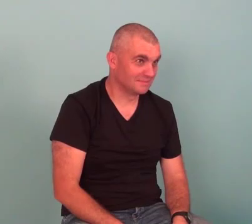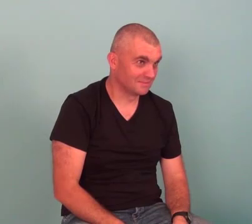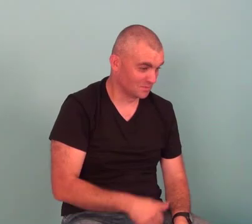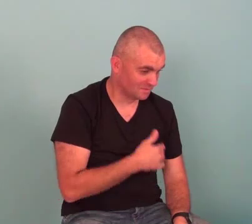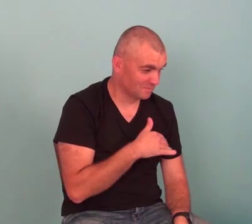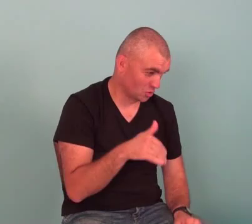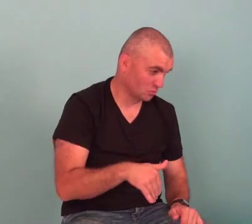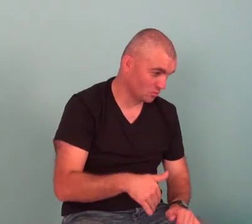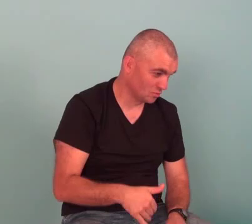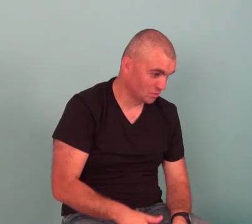Może to szkoła.